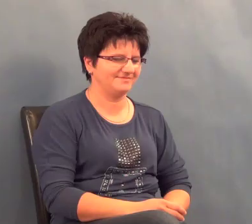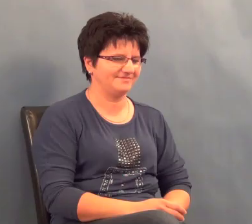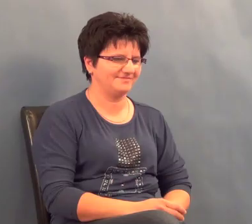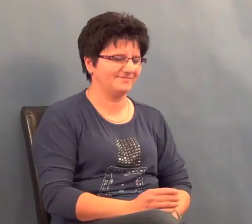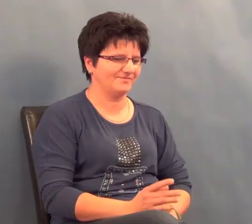Koniec.